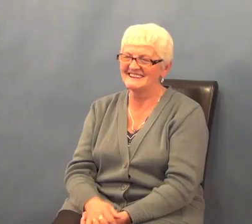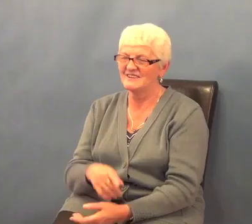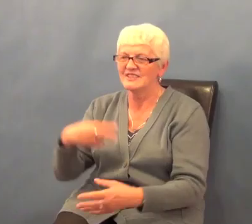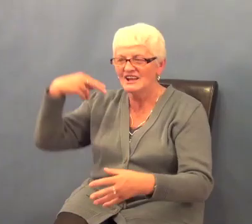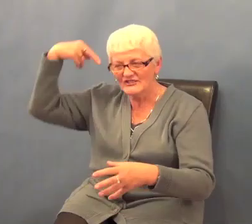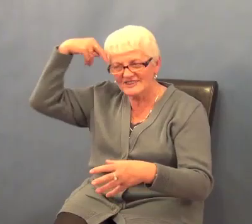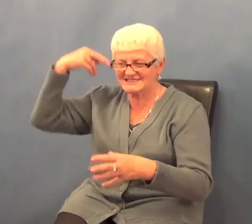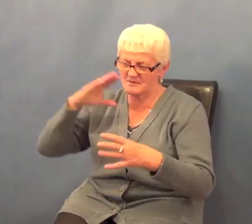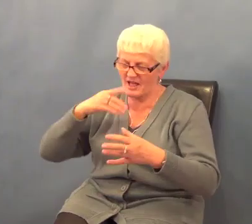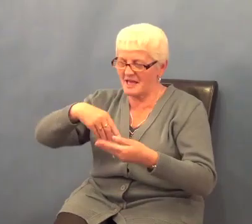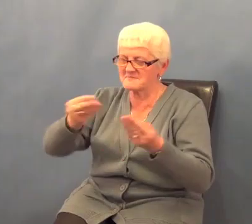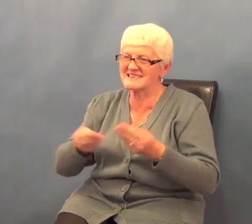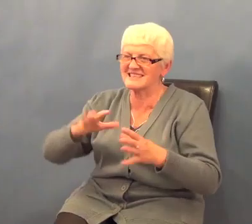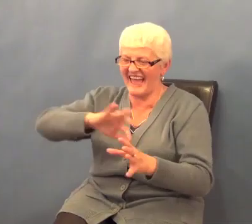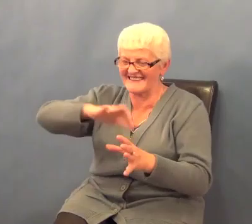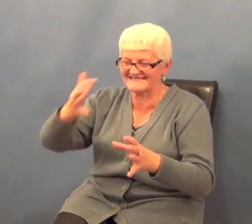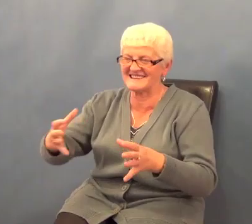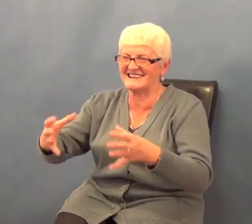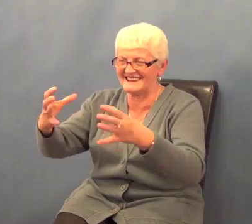Jest miska wypełnioną wiśniami.